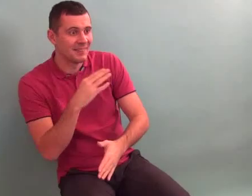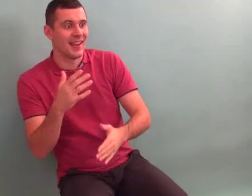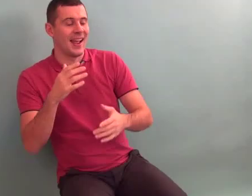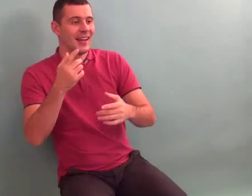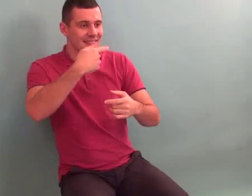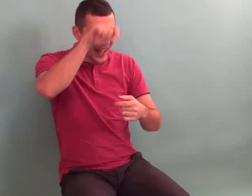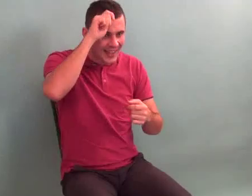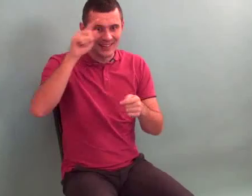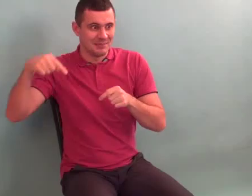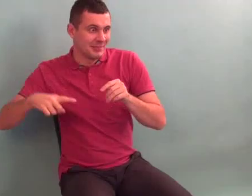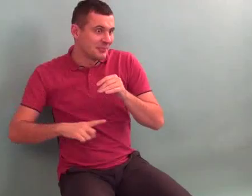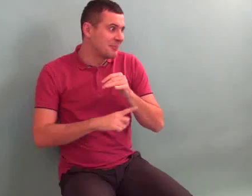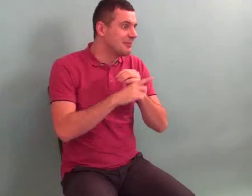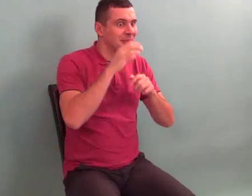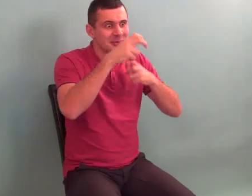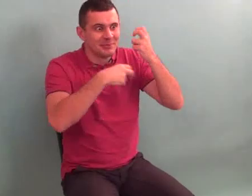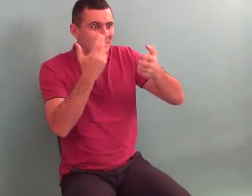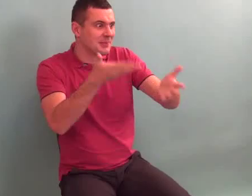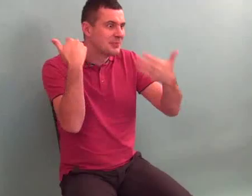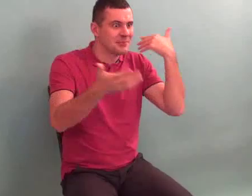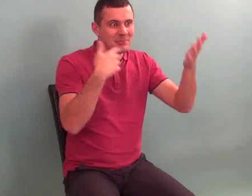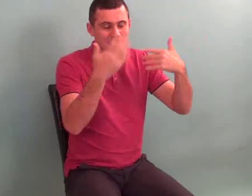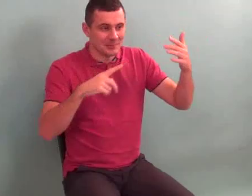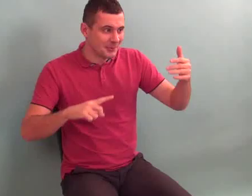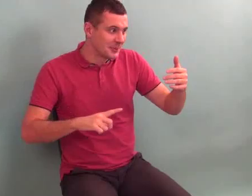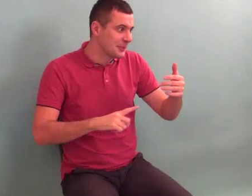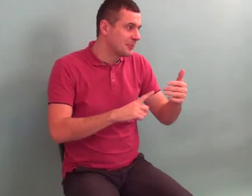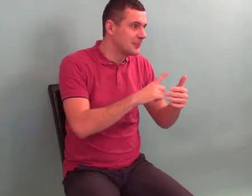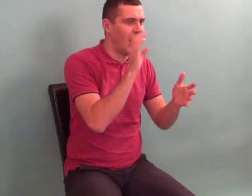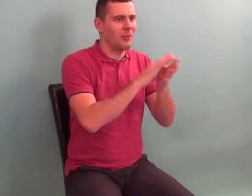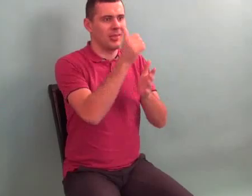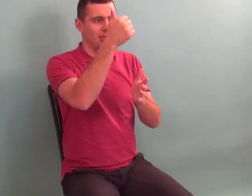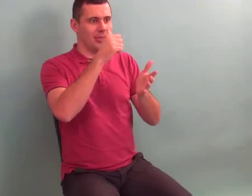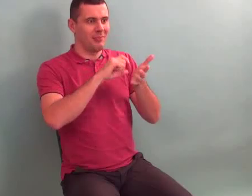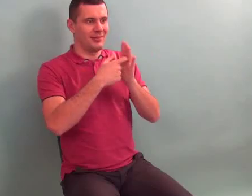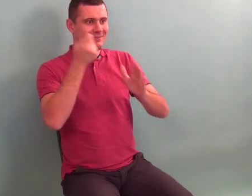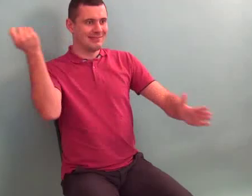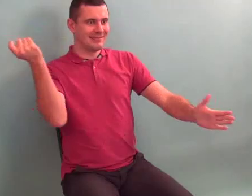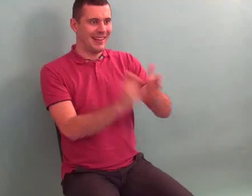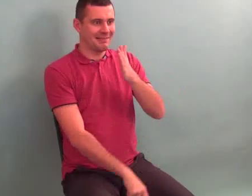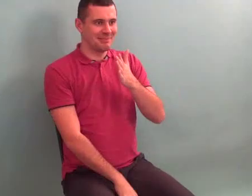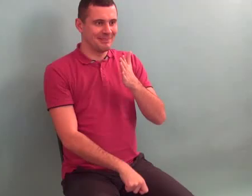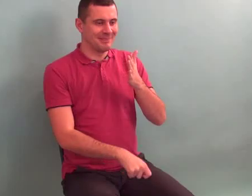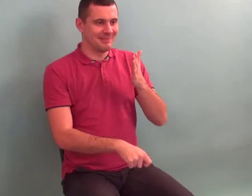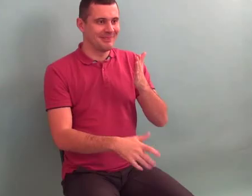Straż pożarna wchodzi do środka budynku, przeszukuje wszystko i zauważa, że jeden pokój jest zamknięty.